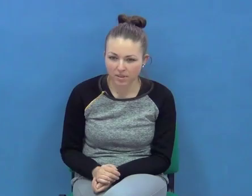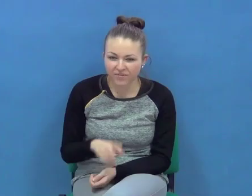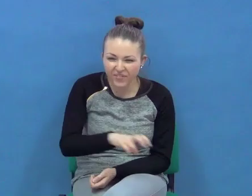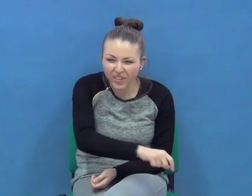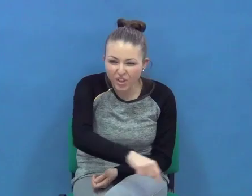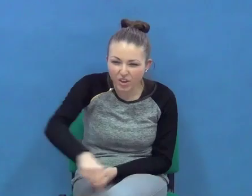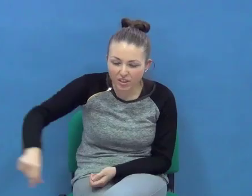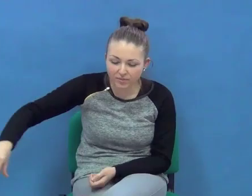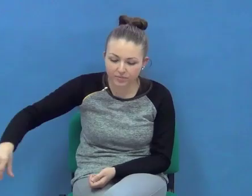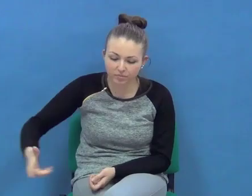Tory.